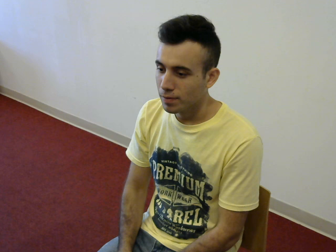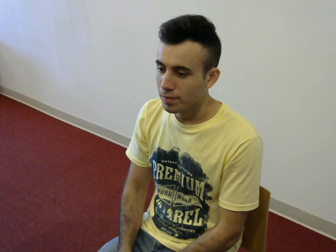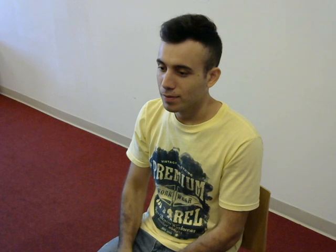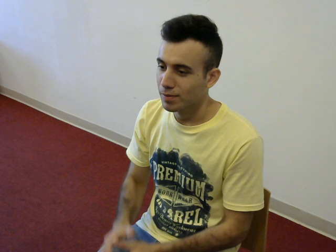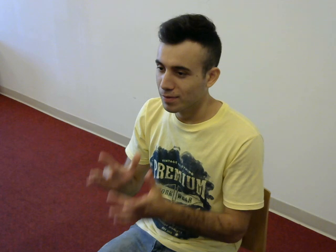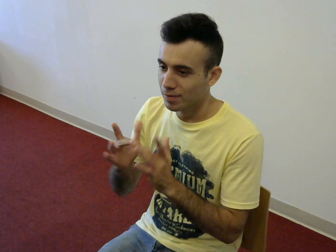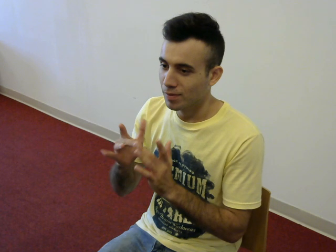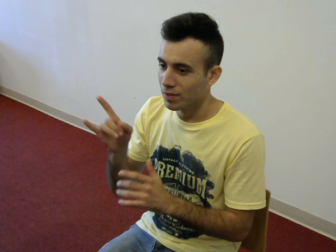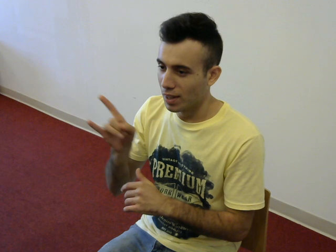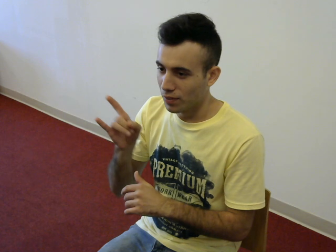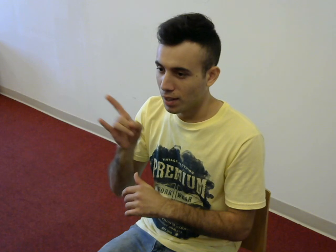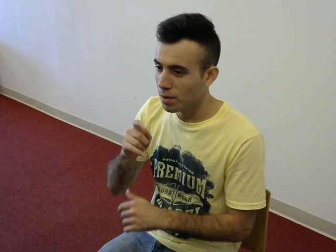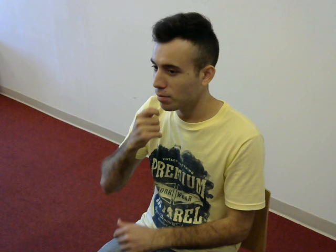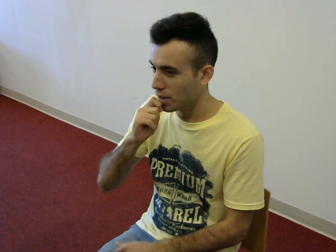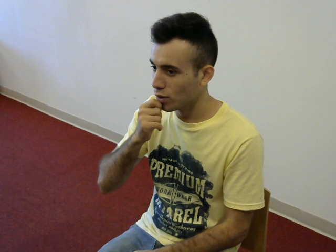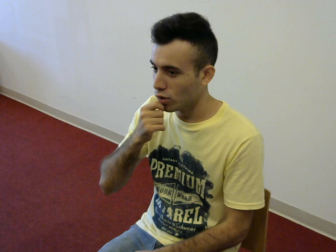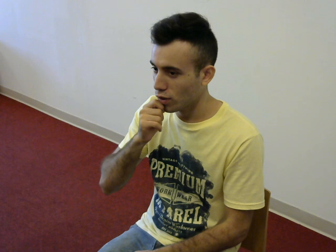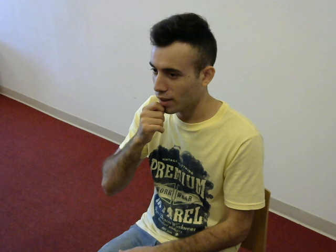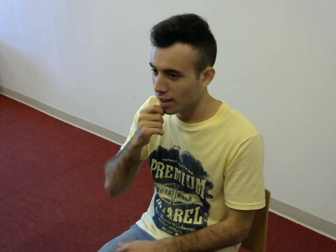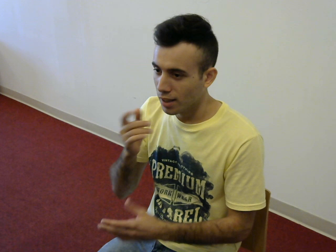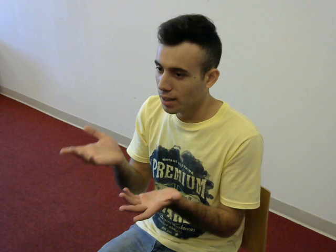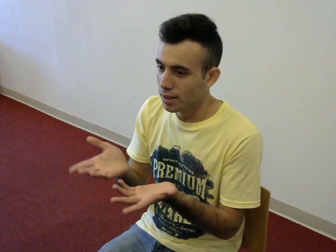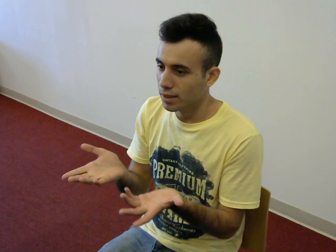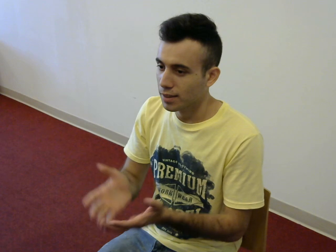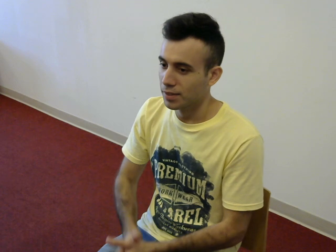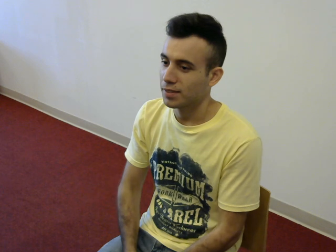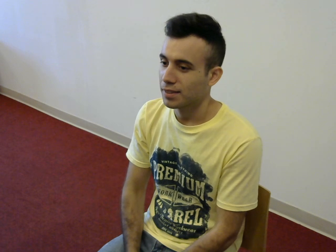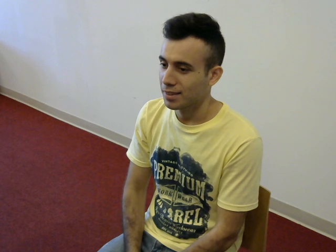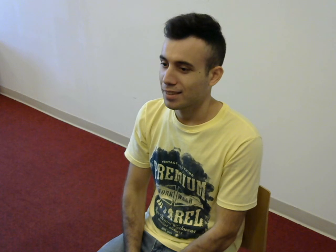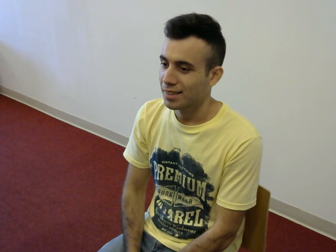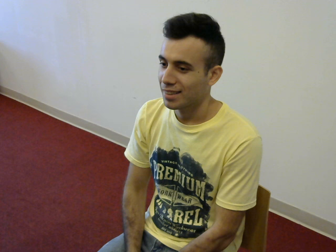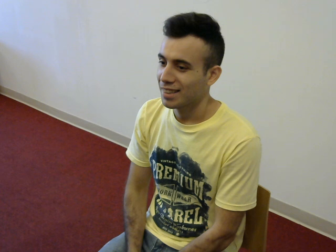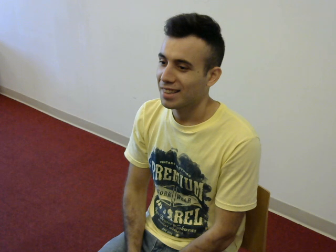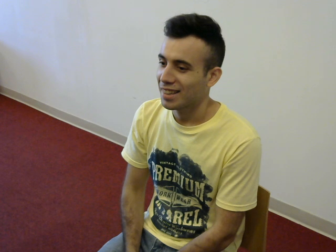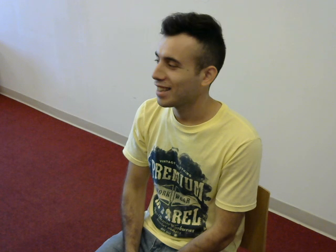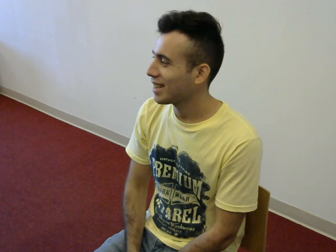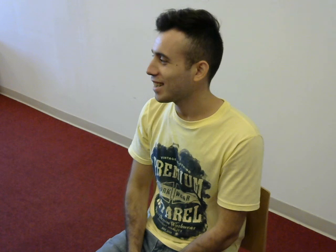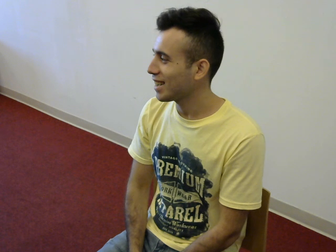WiFi-ın parolu nədir?